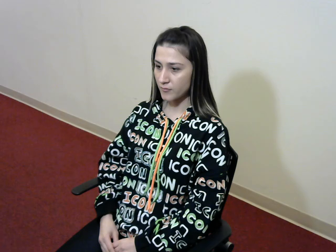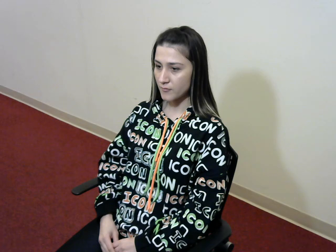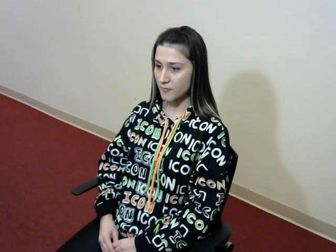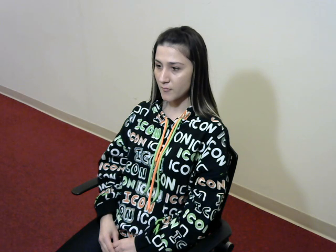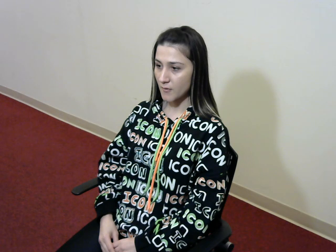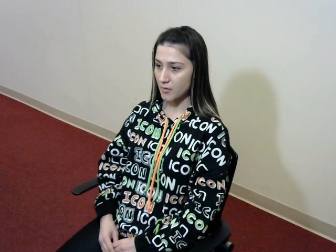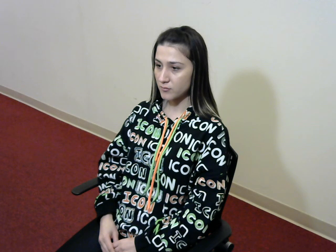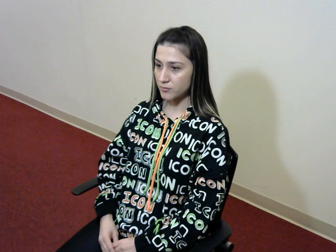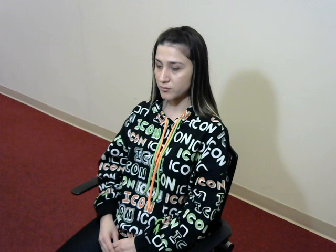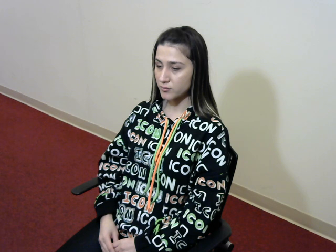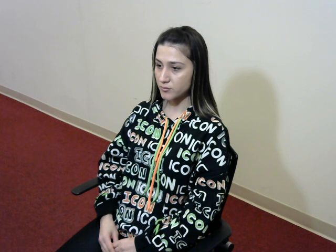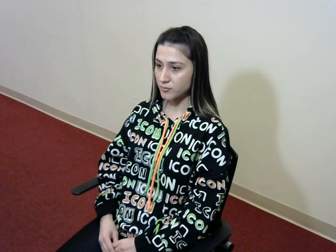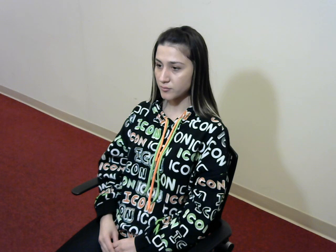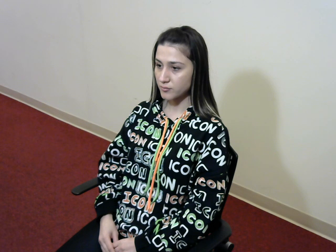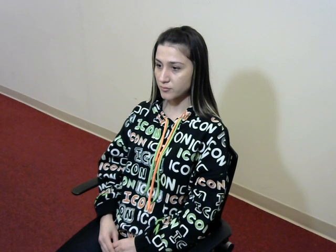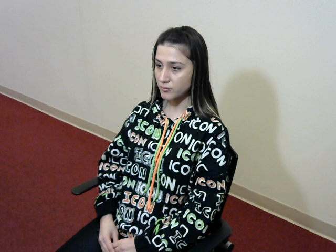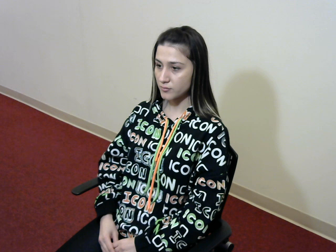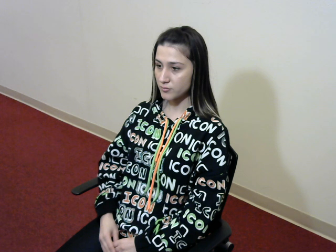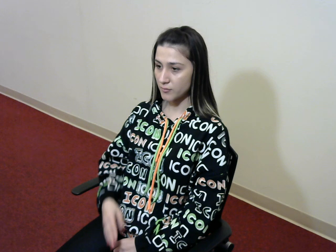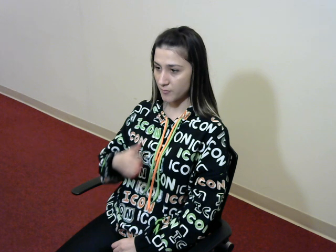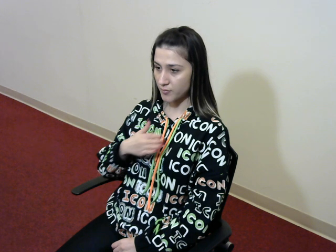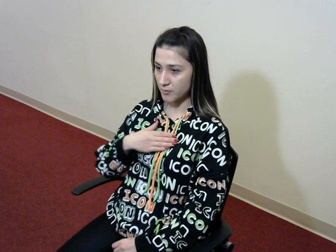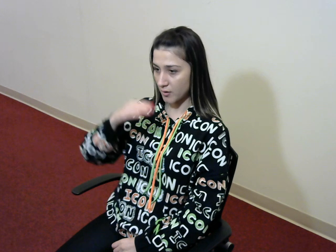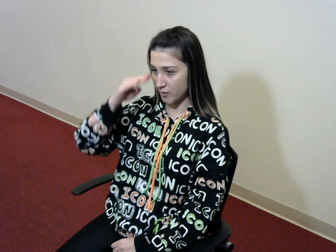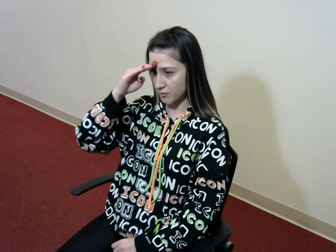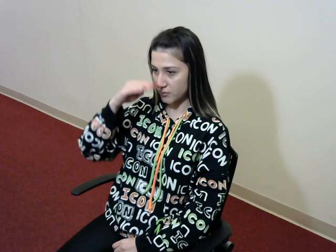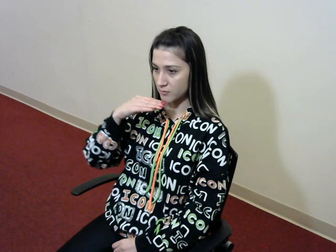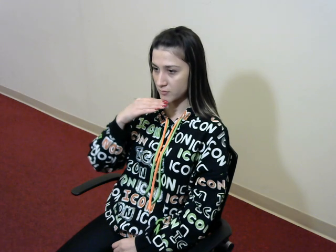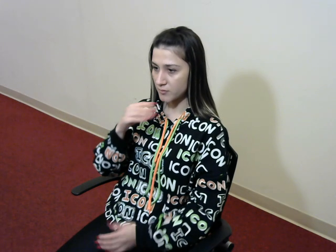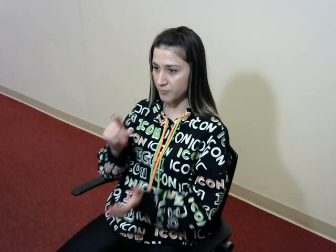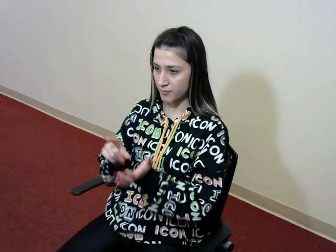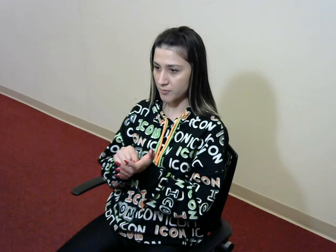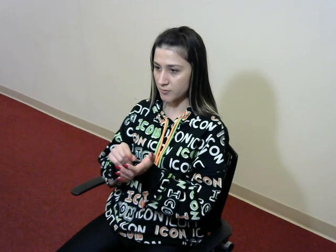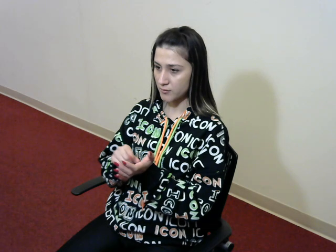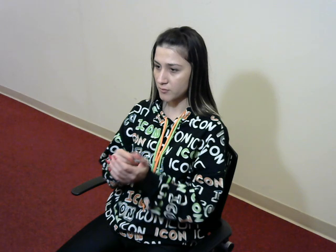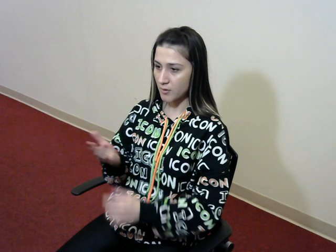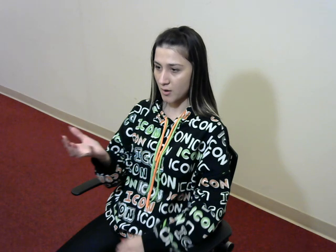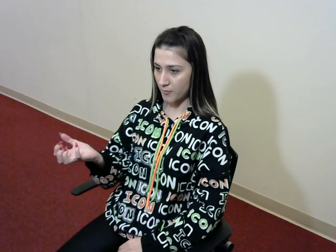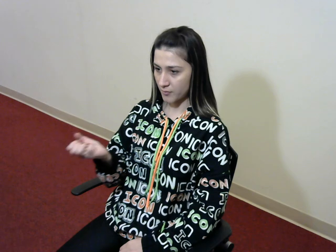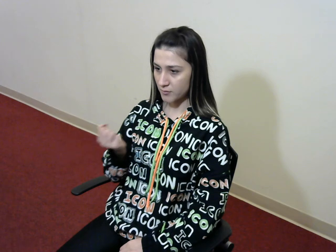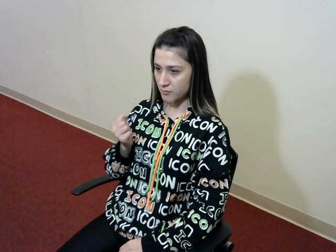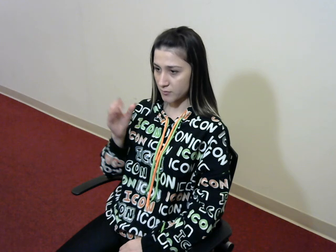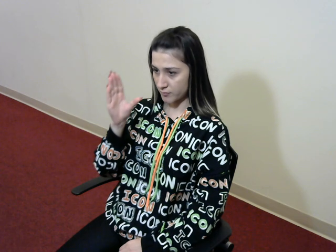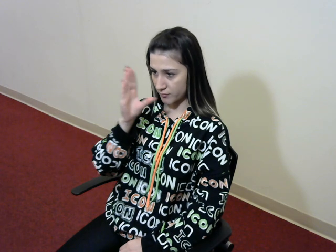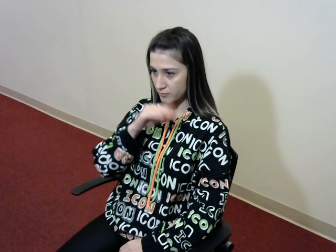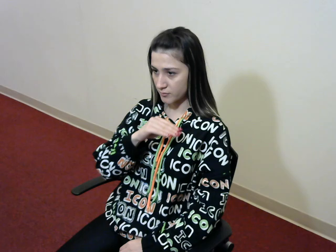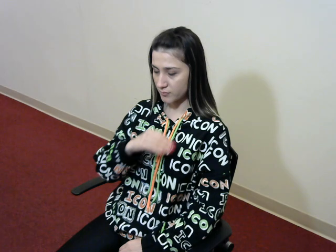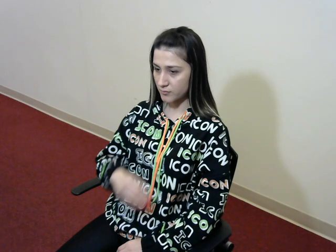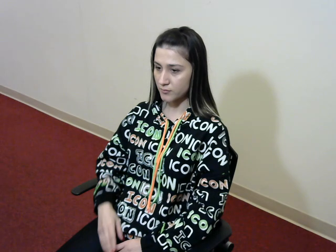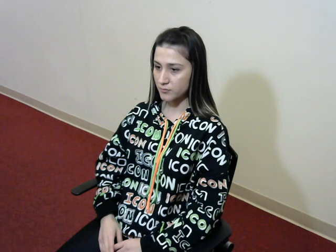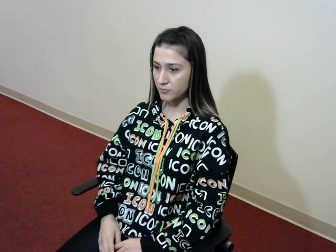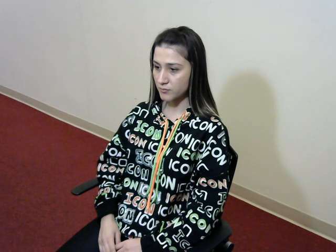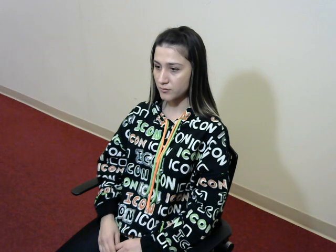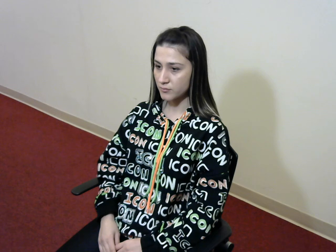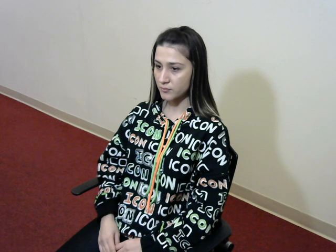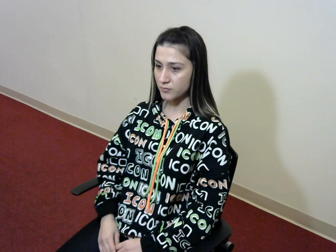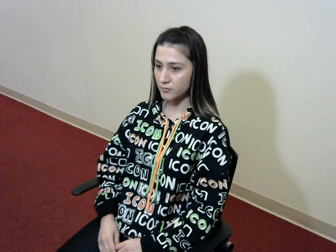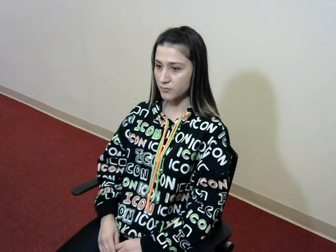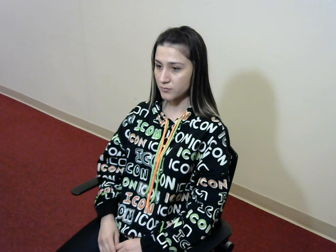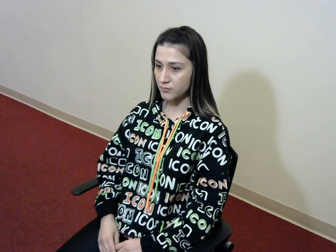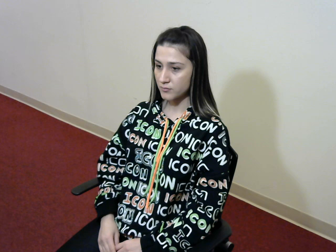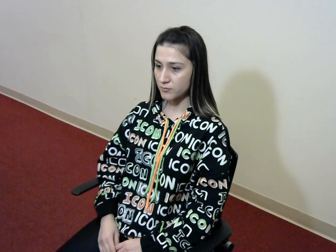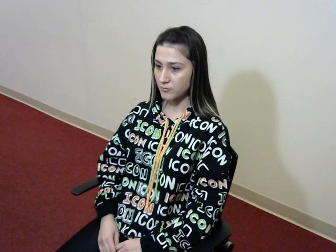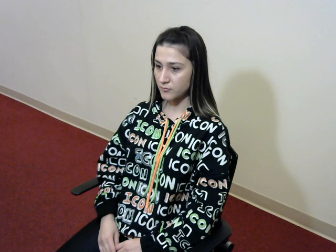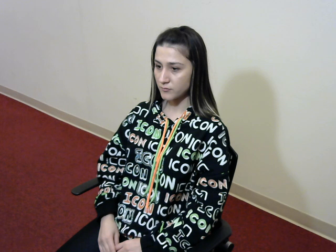Mən atamın pensiyasını ala bilərəm?